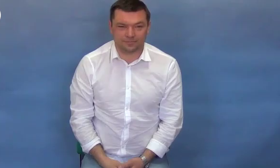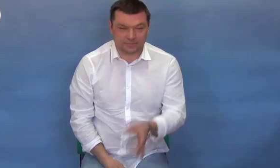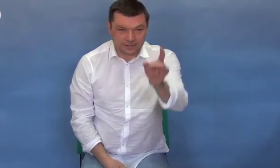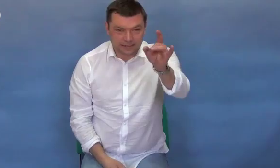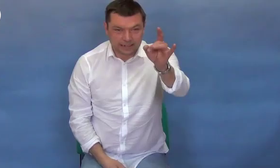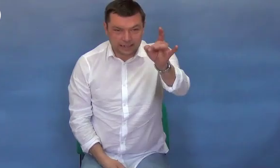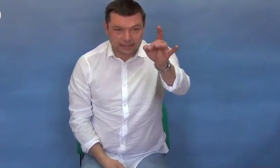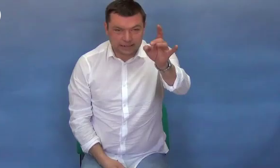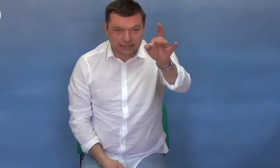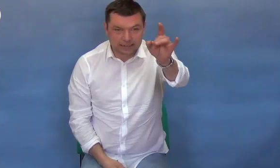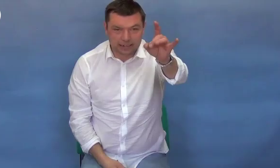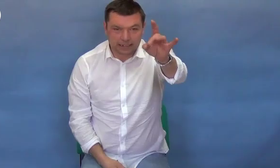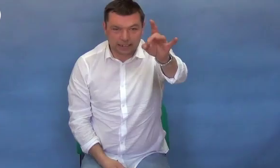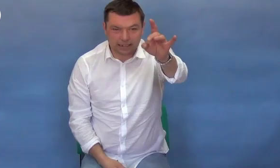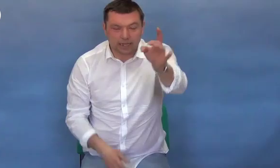Tak, tak.